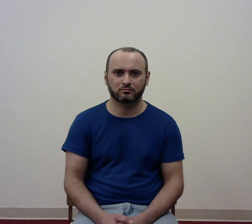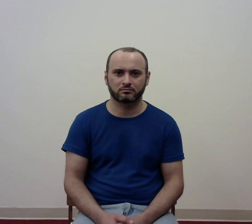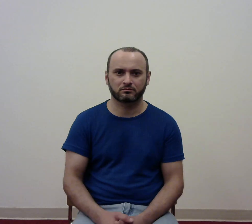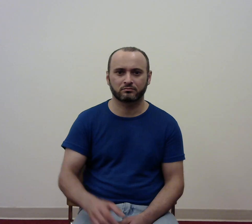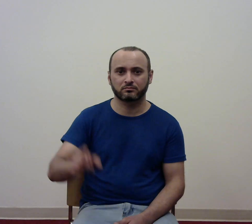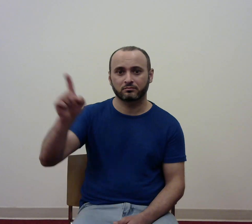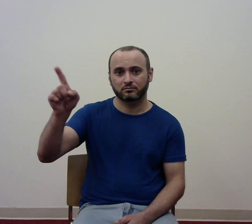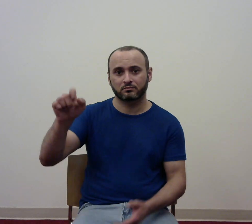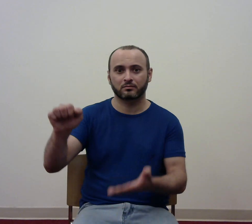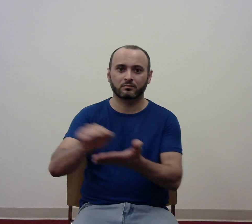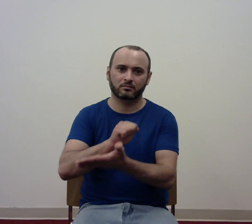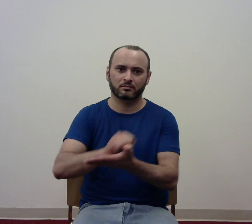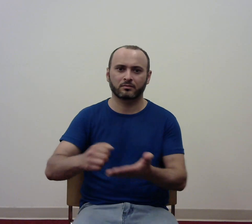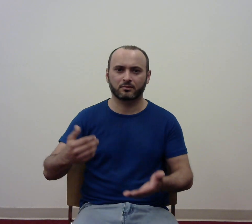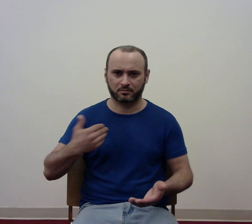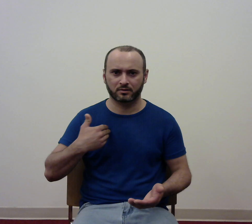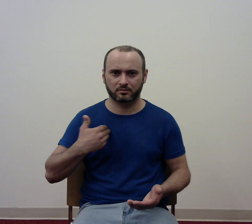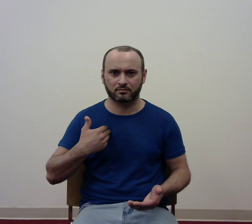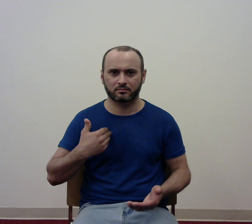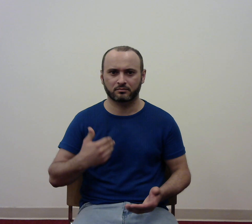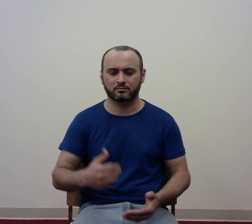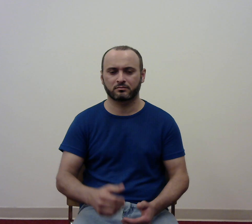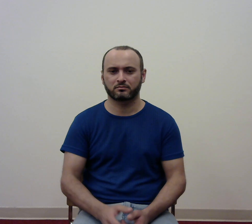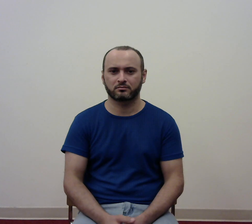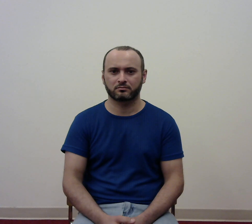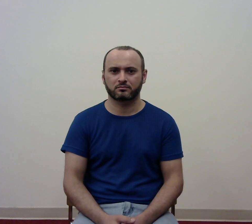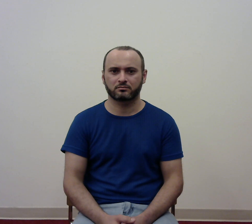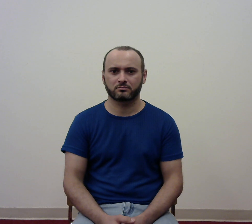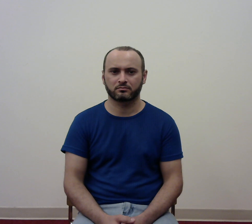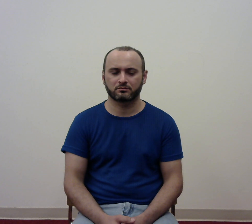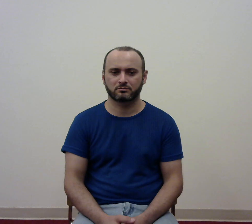Onun sənədləri məndədir